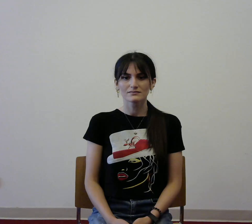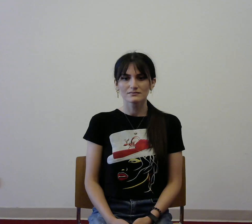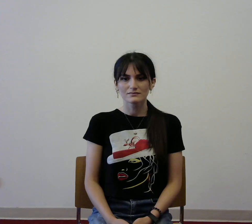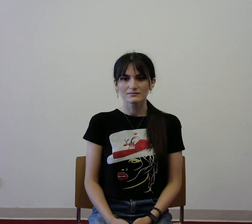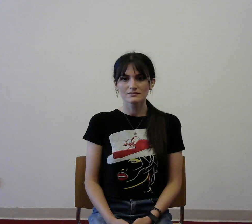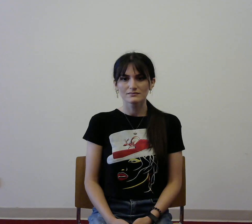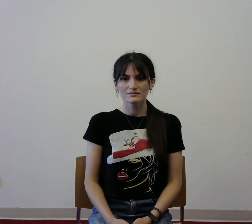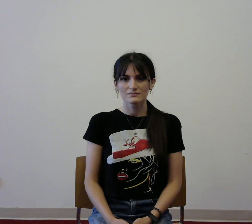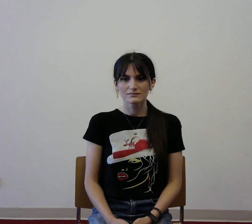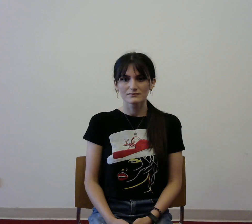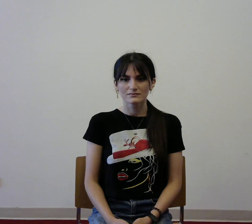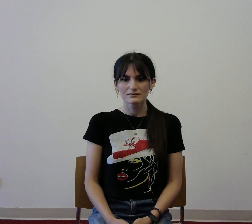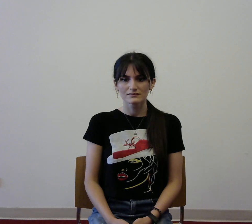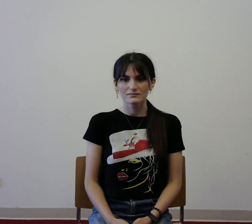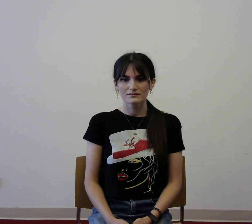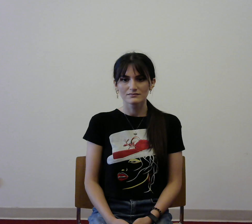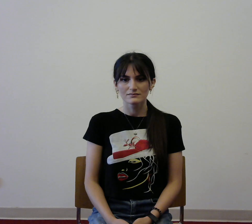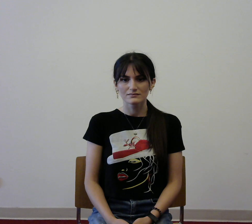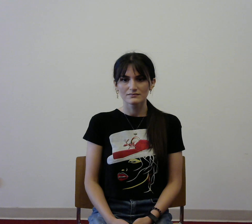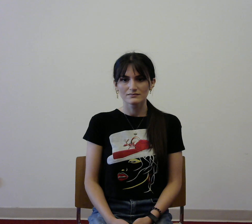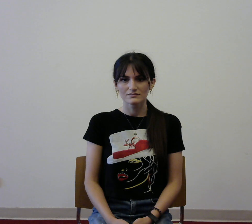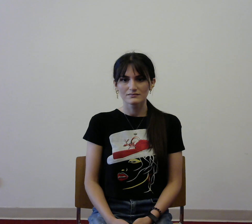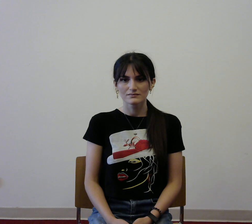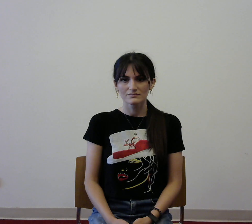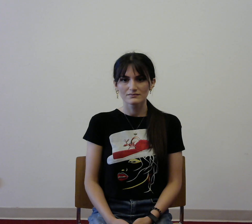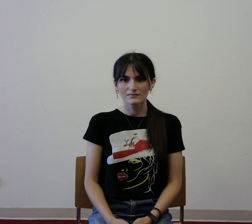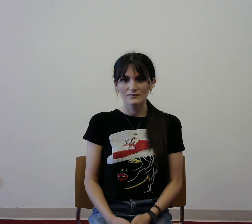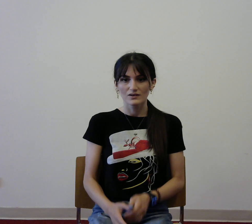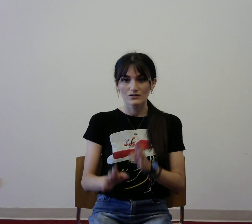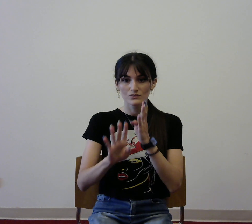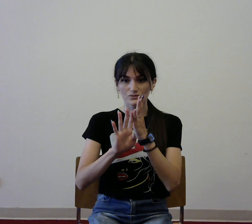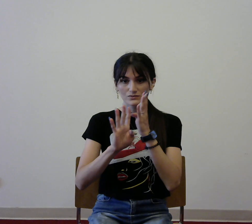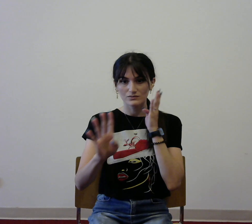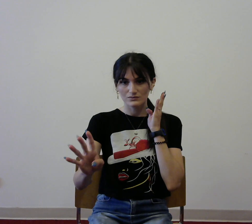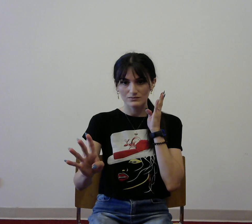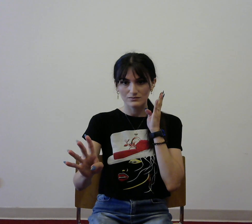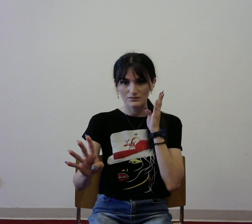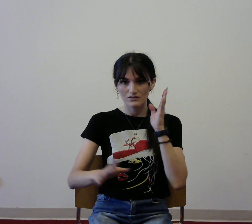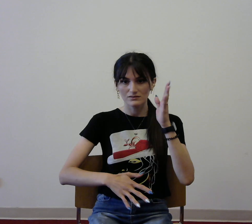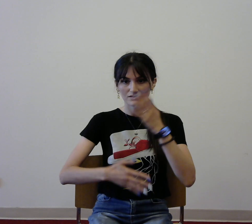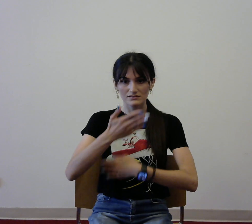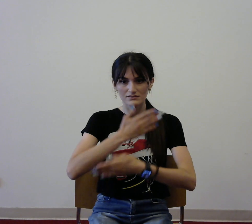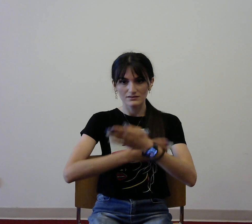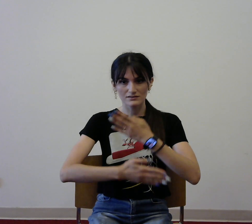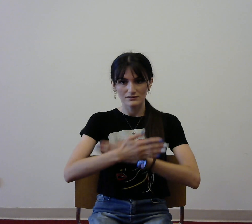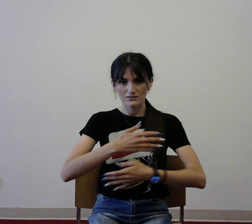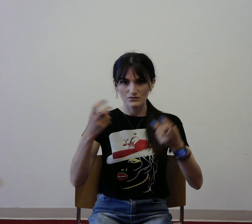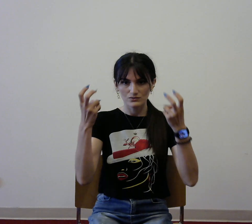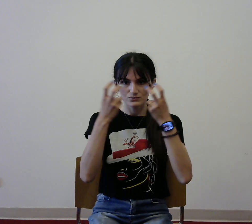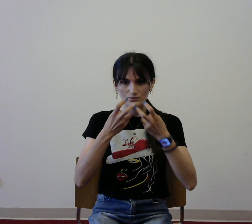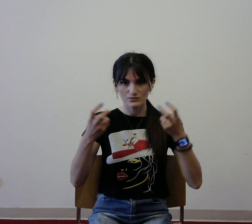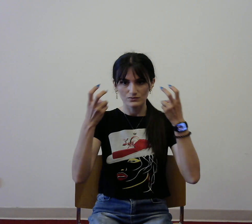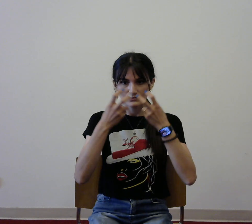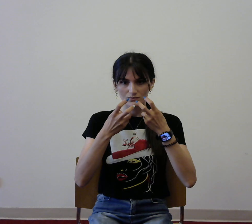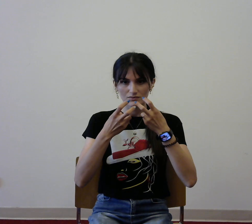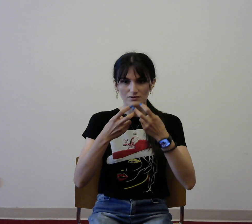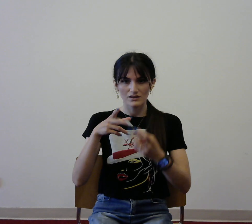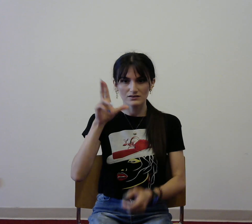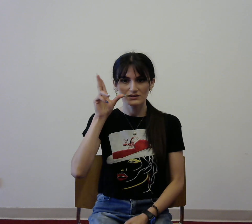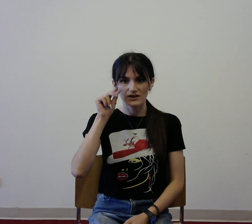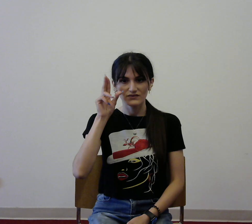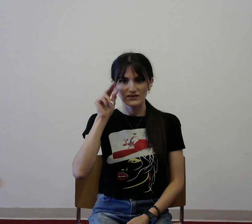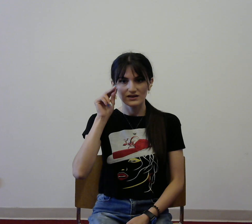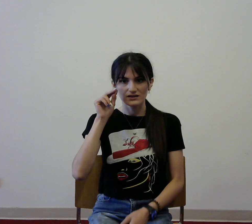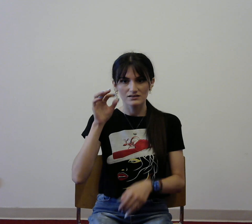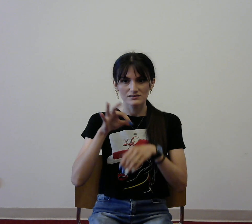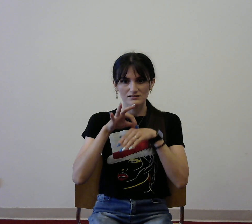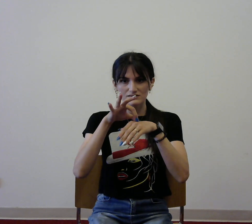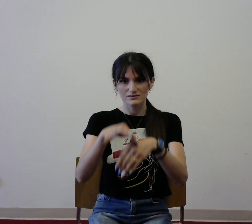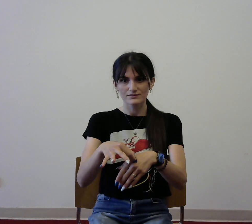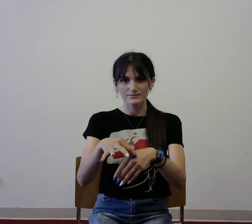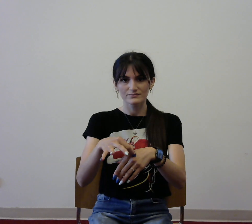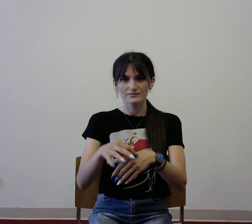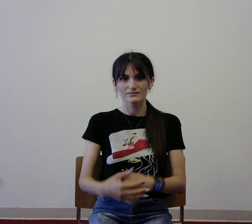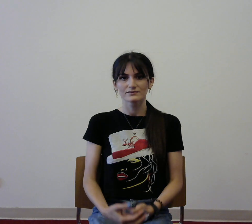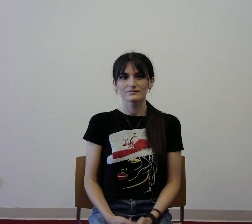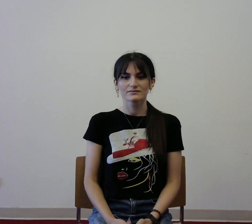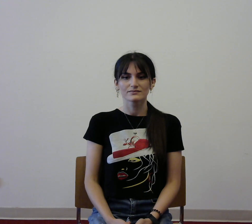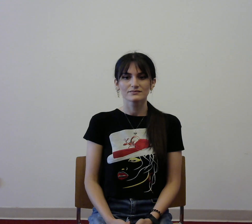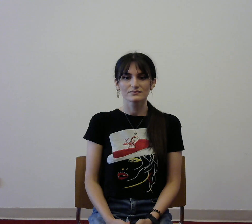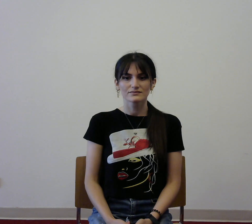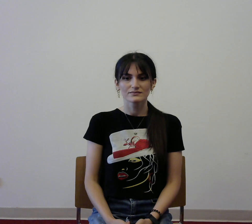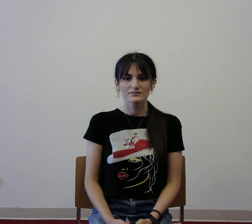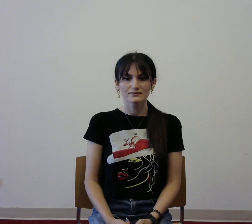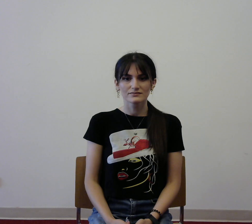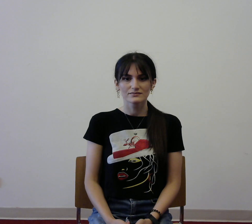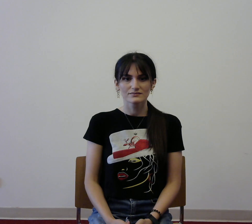Növbəti əlillik müayinəsi nə zaman keçiriləcək?